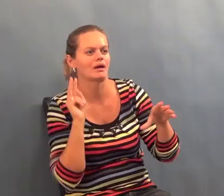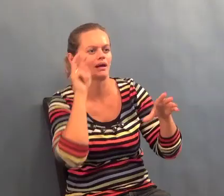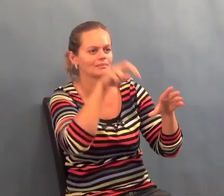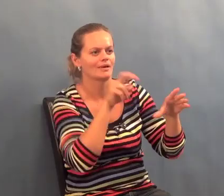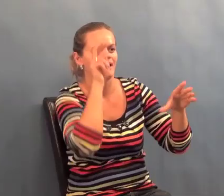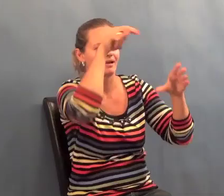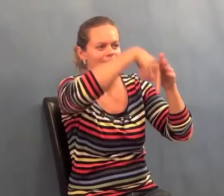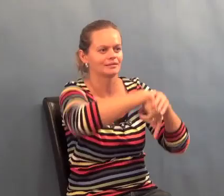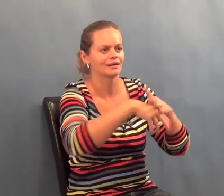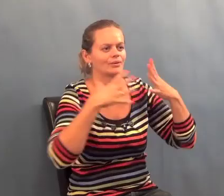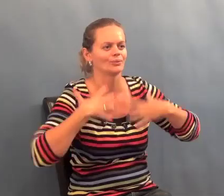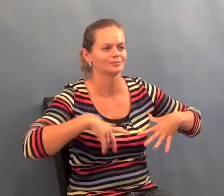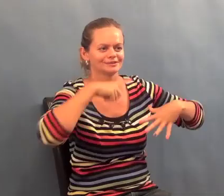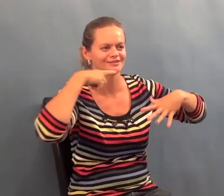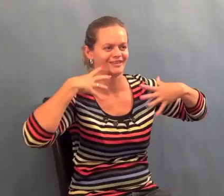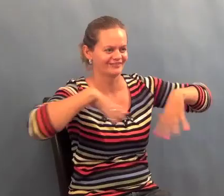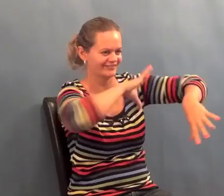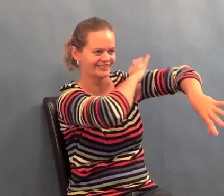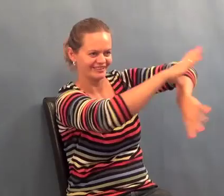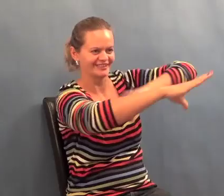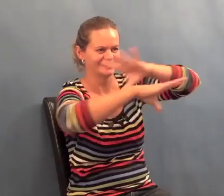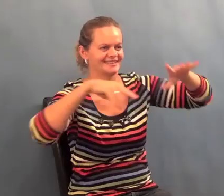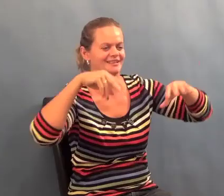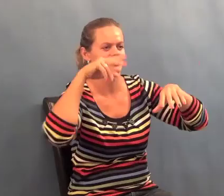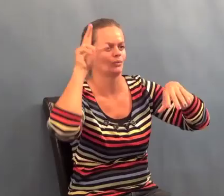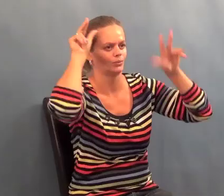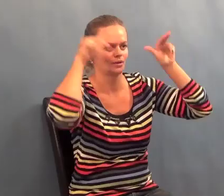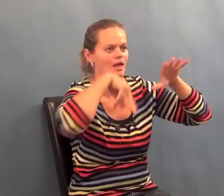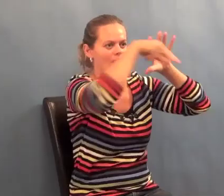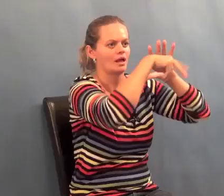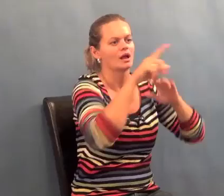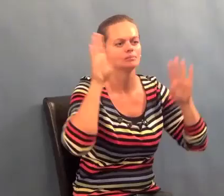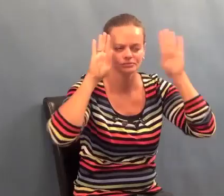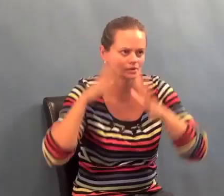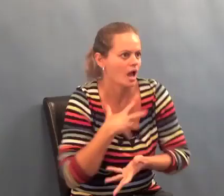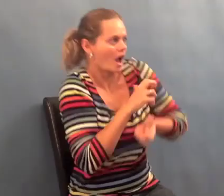Królik skacze, skacze i wpada w czerwone ubranie, skacze dalej.